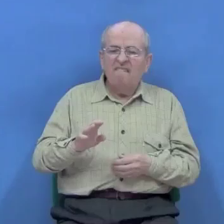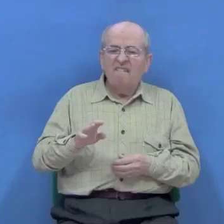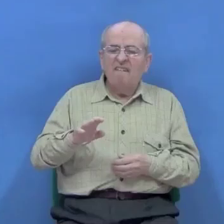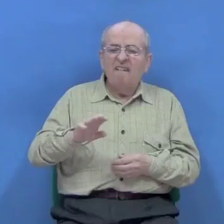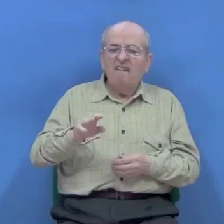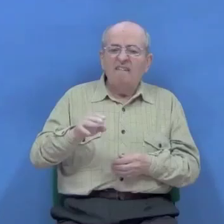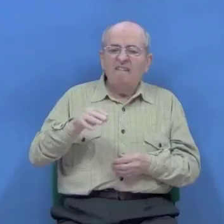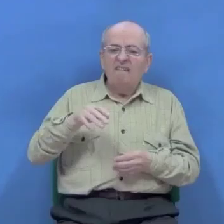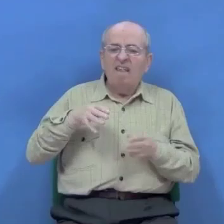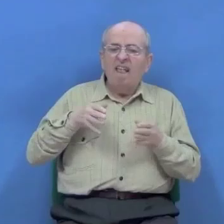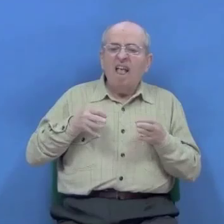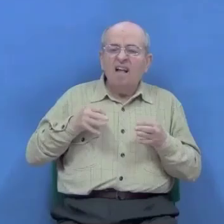Nie.